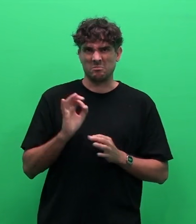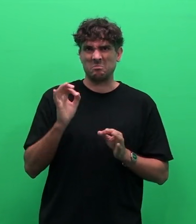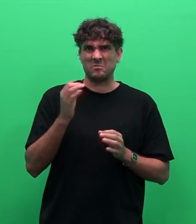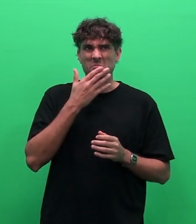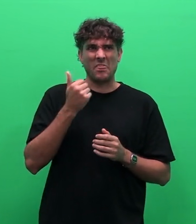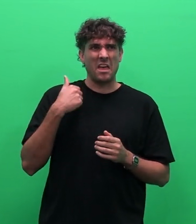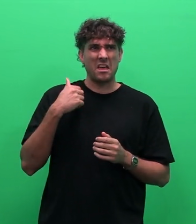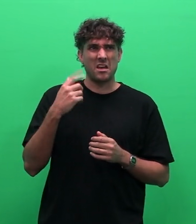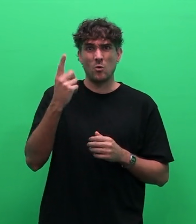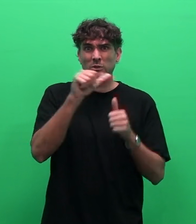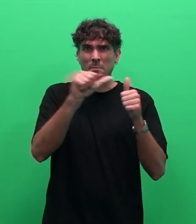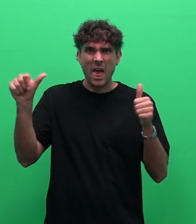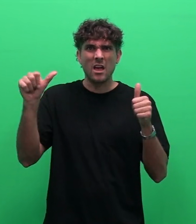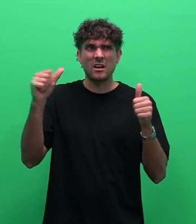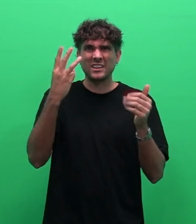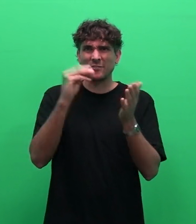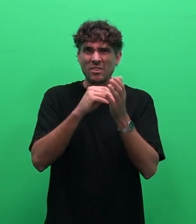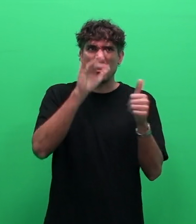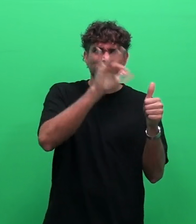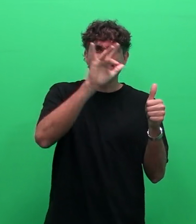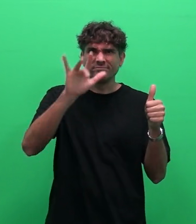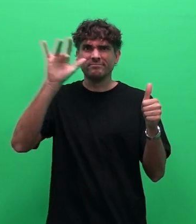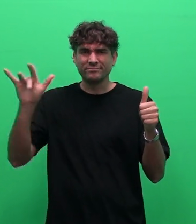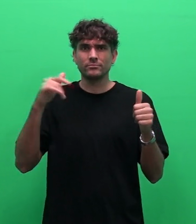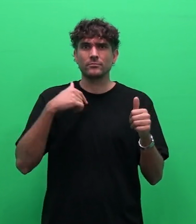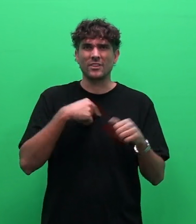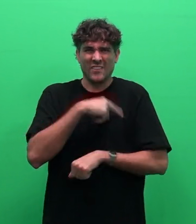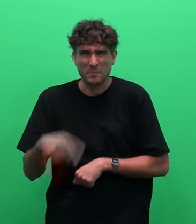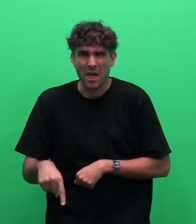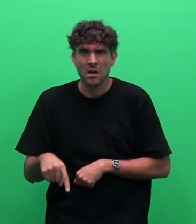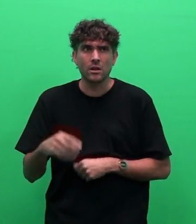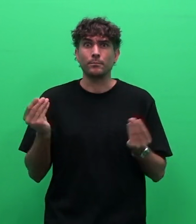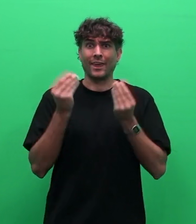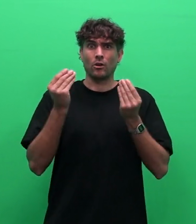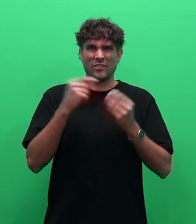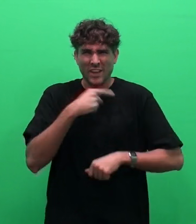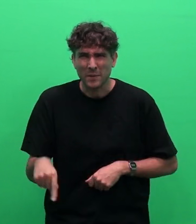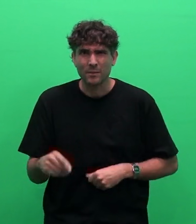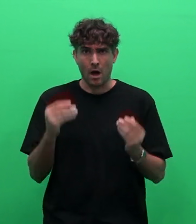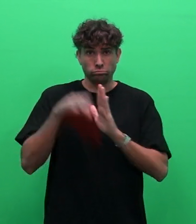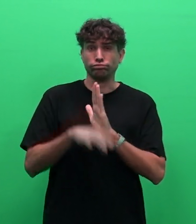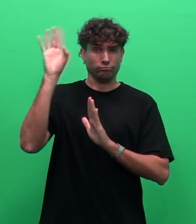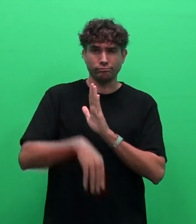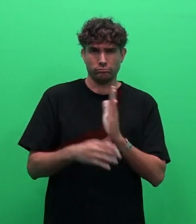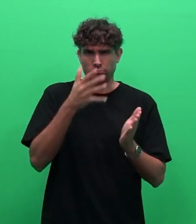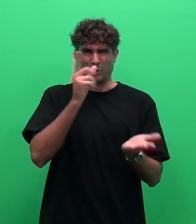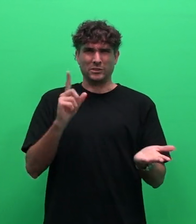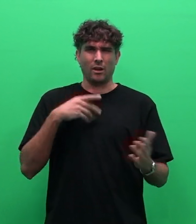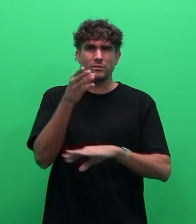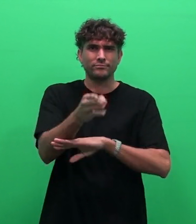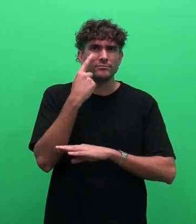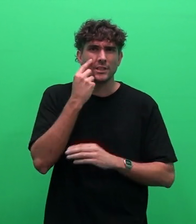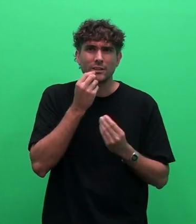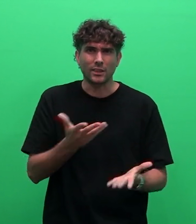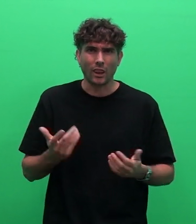Sí, em sembla que en una setmana he tingut febre tres vegades, millorava i tornava a tenir febre, així tota l'estona. Això no pot ser i he vingut a veure com estic.